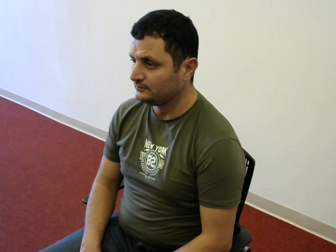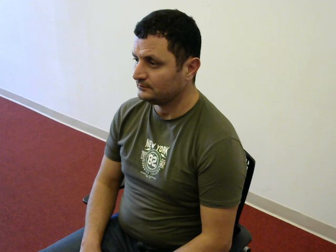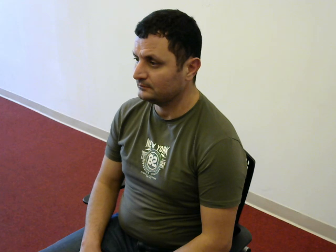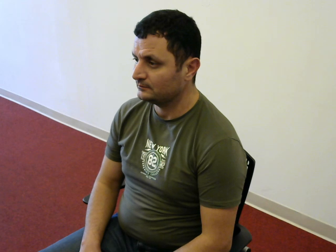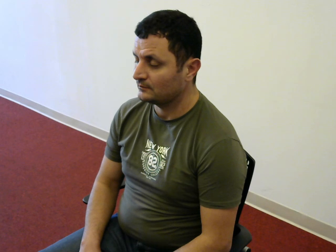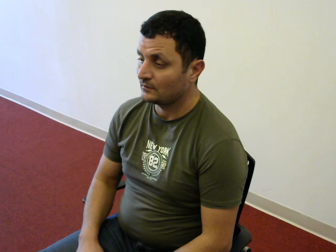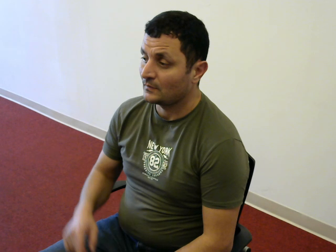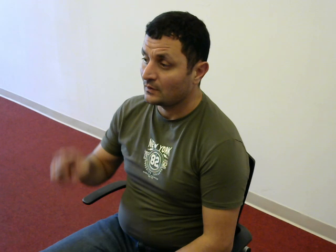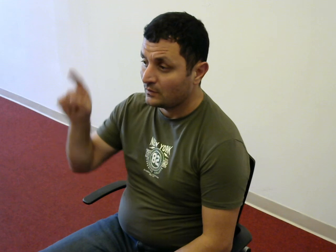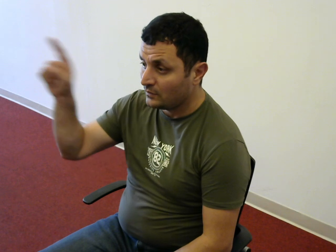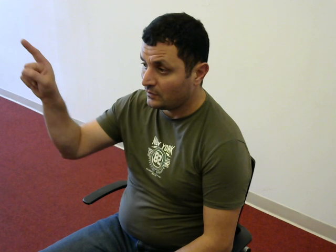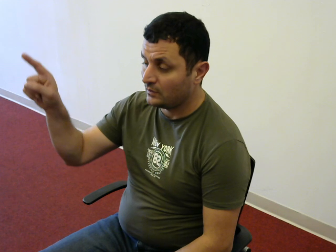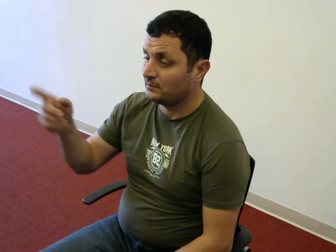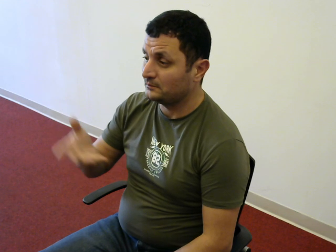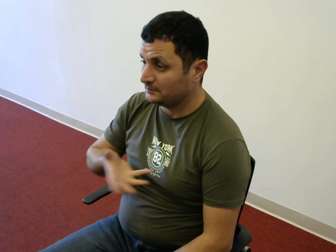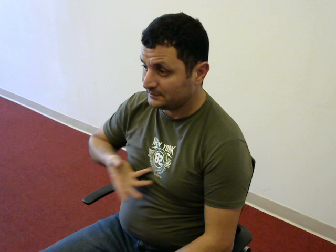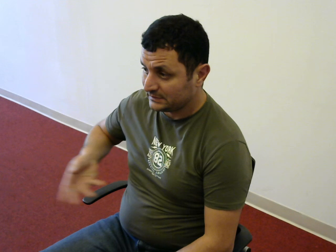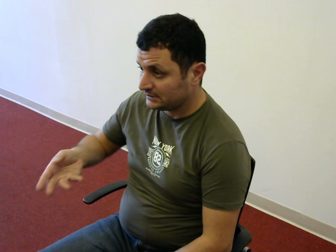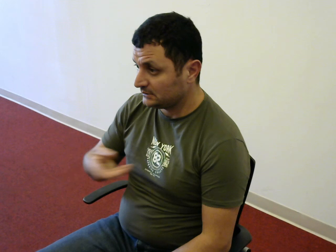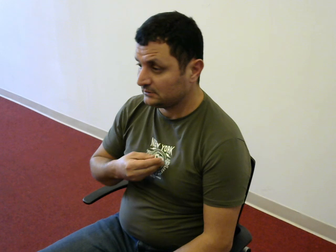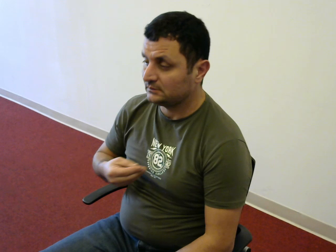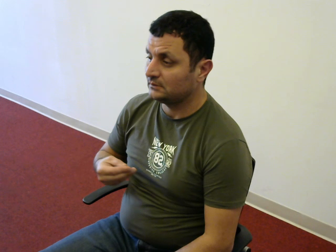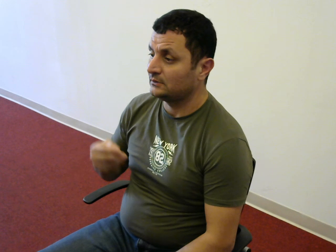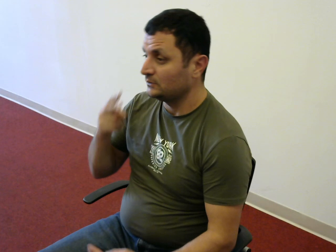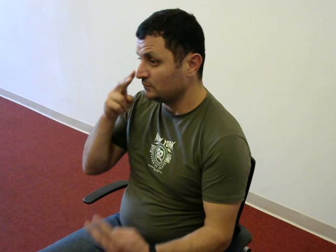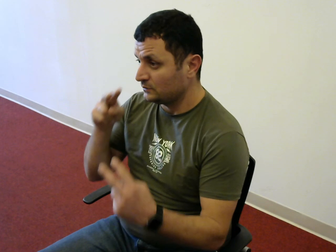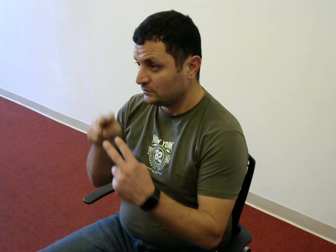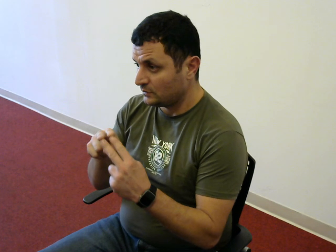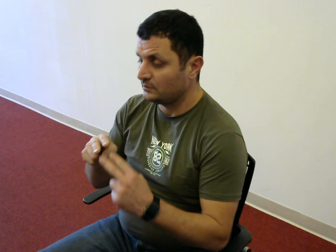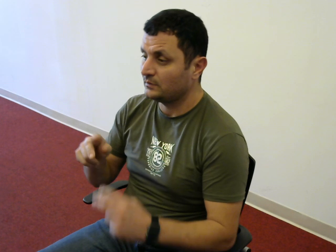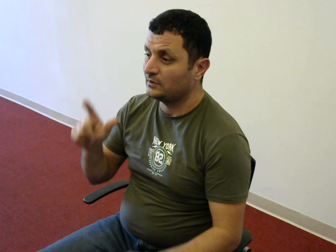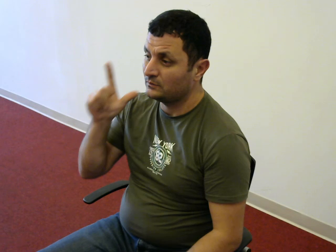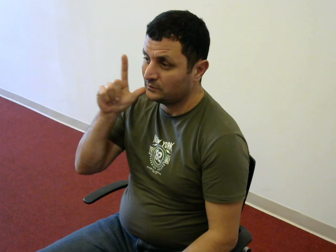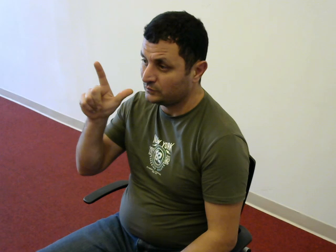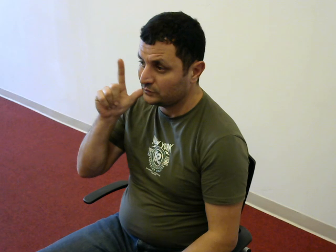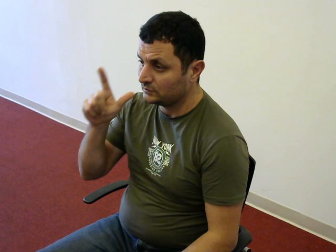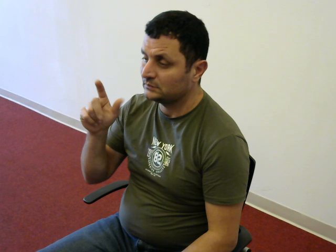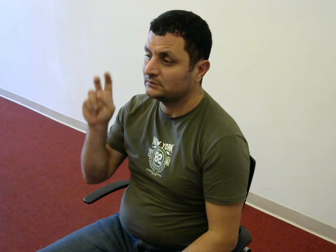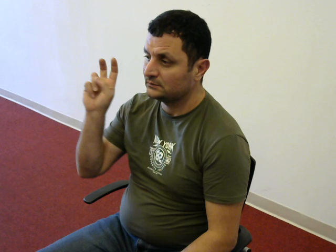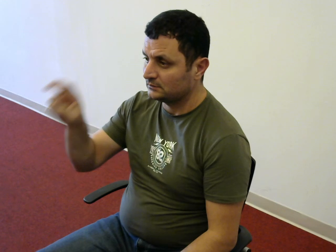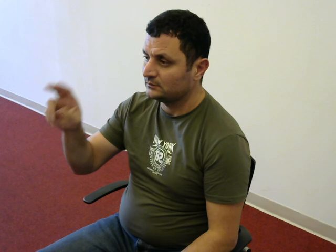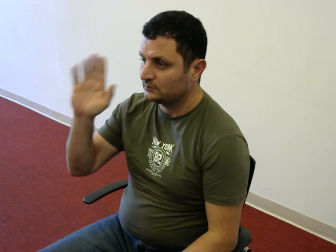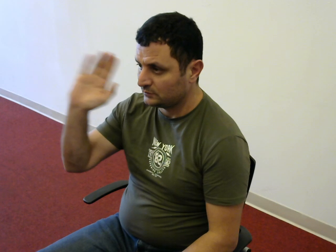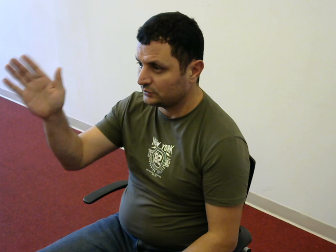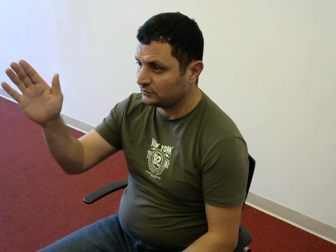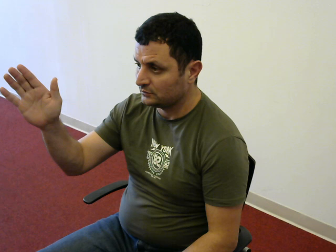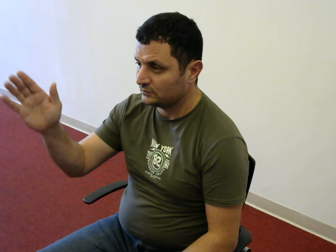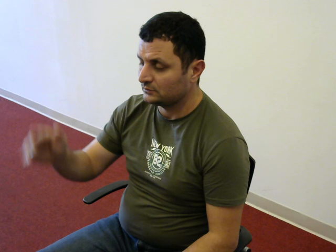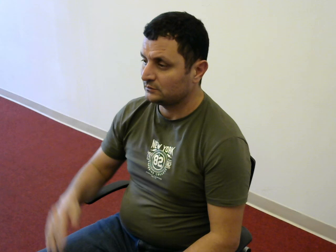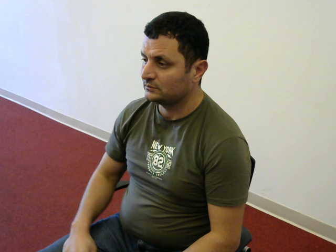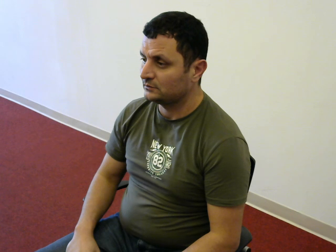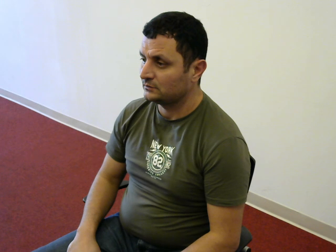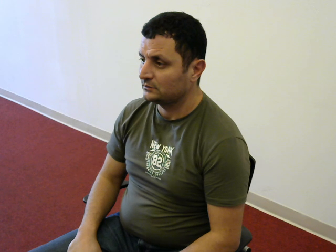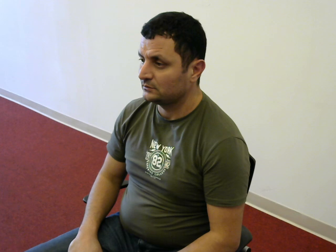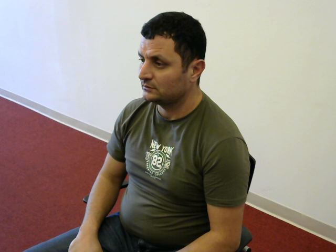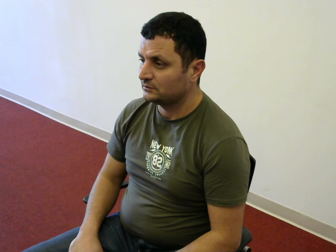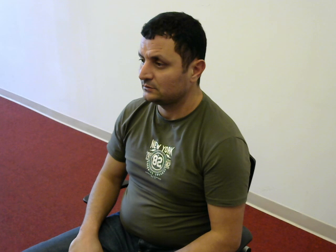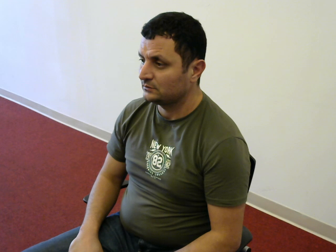O, bizi görməyə birisigün gələcək